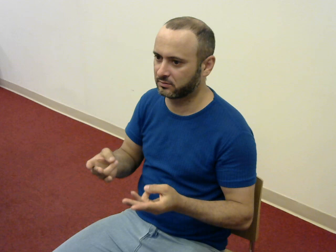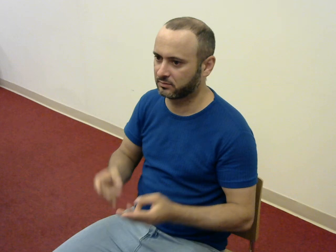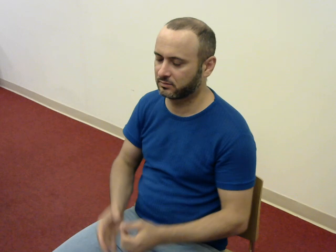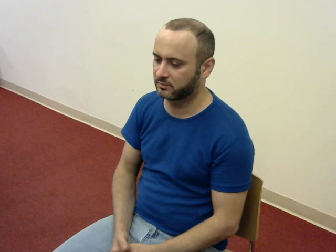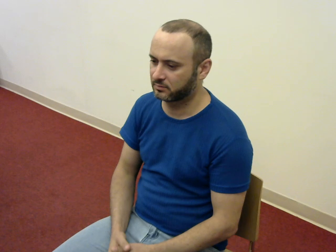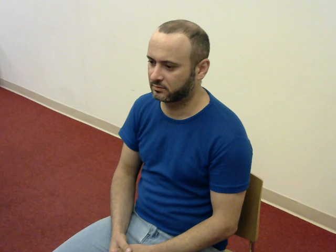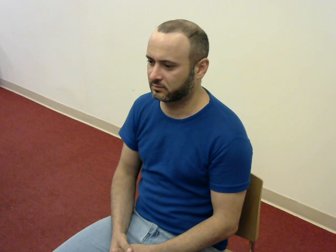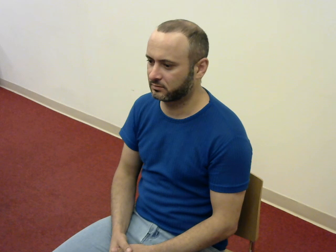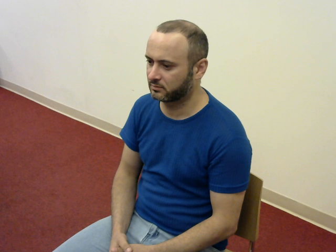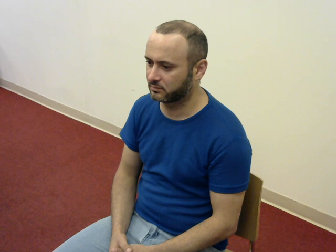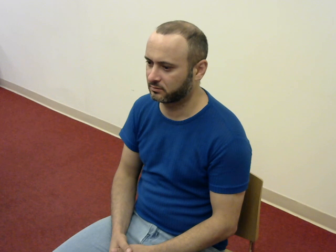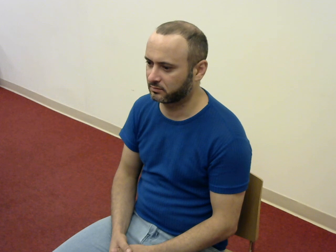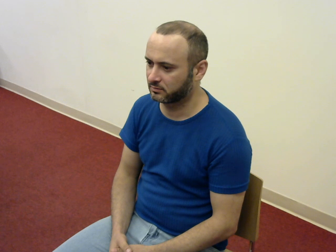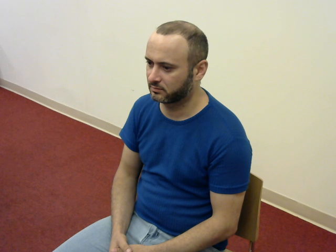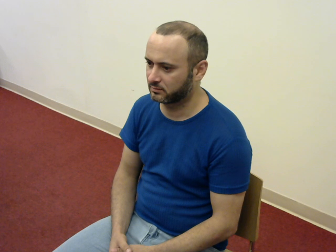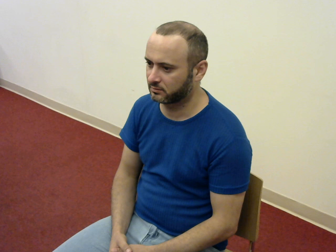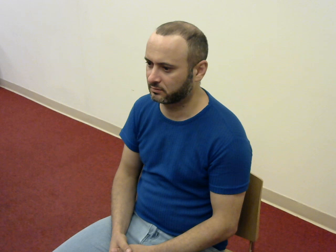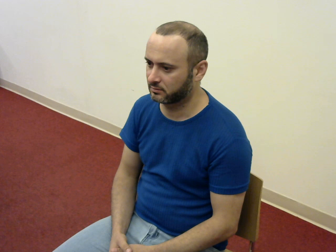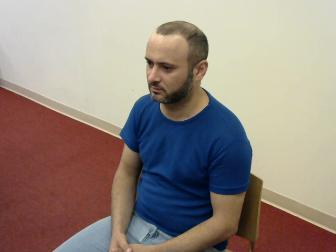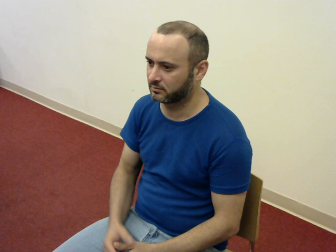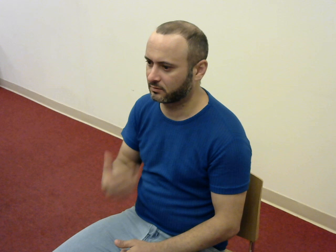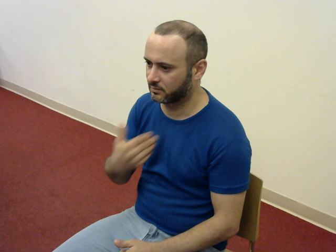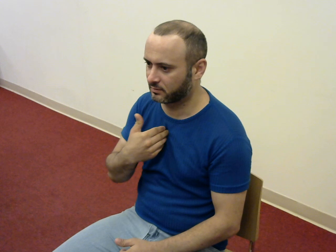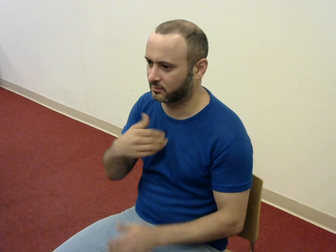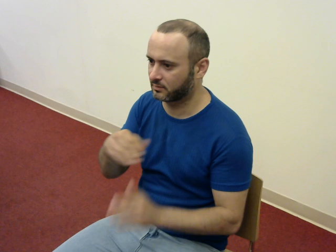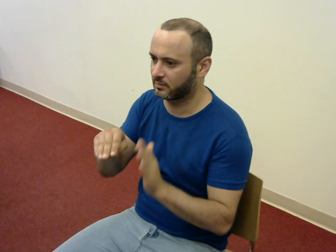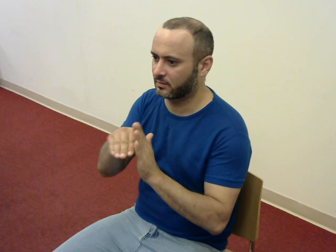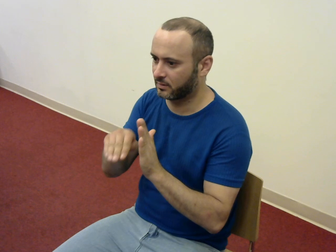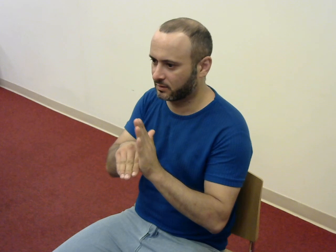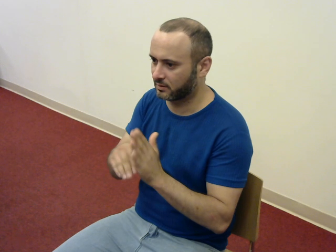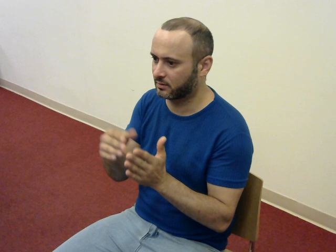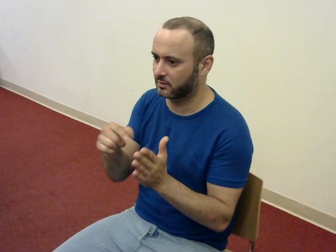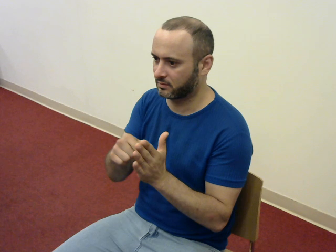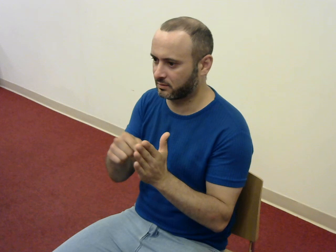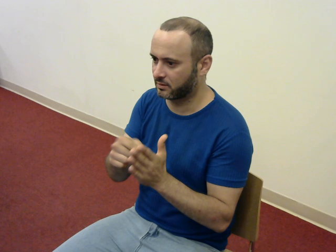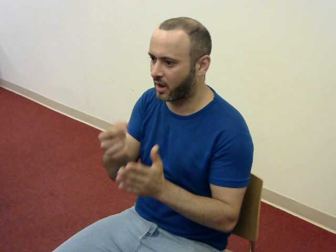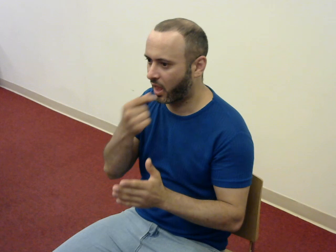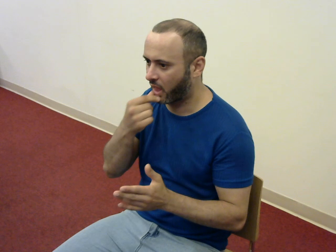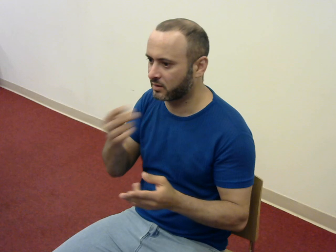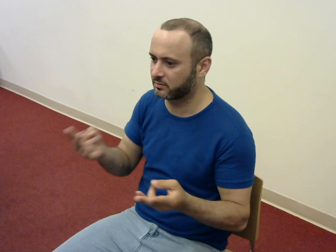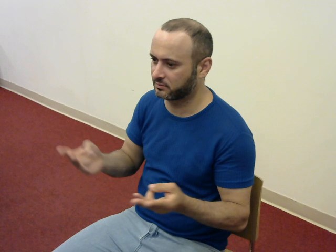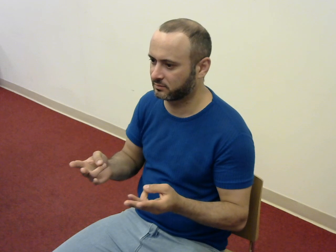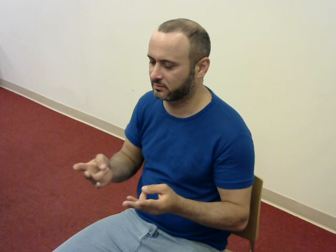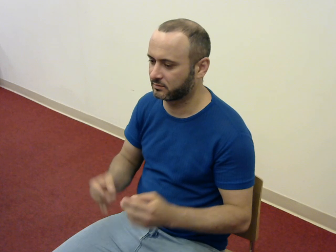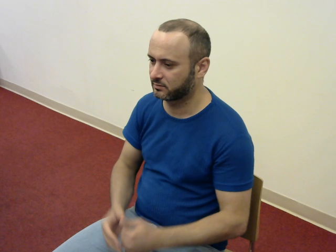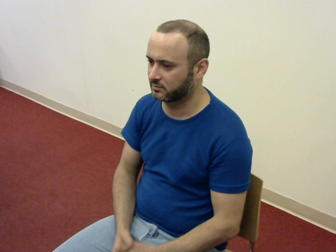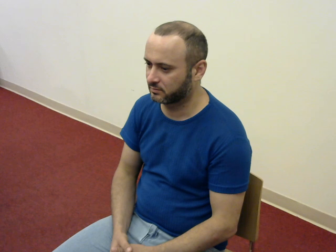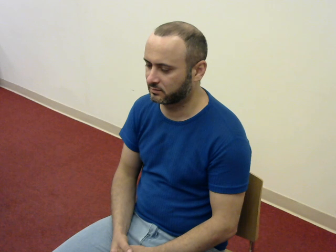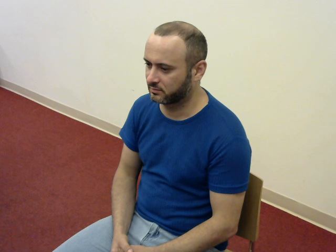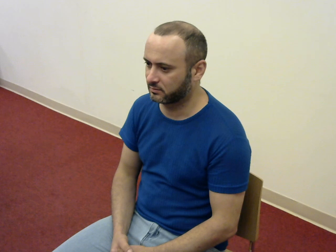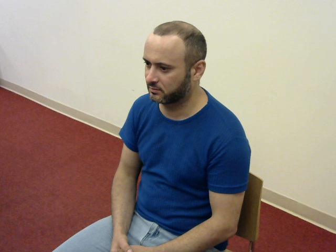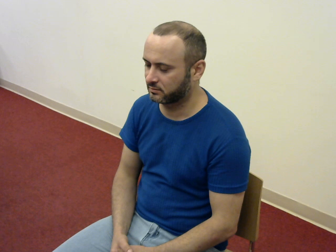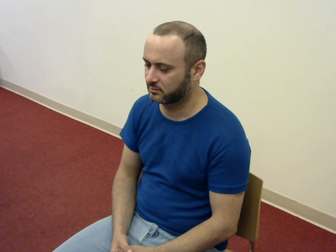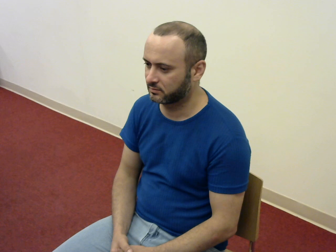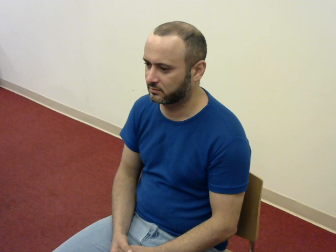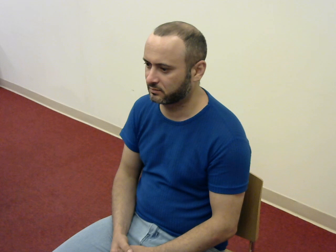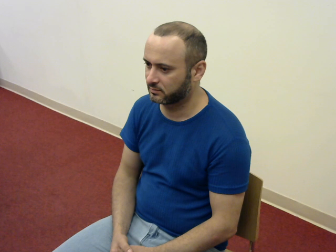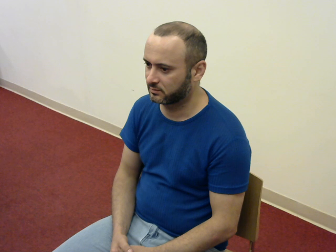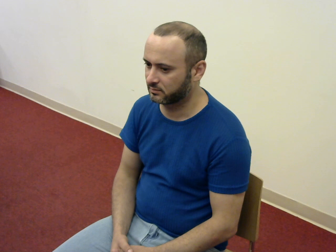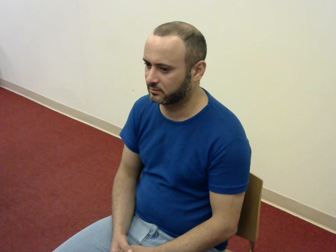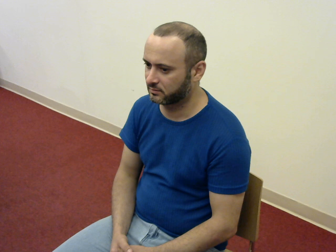Mənə siyahıdakı dərmanlar lazımdır